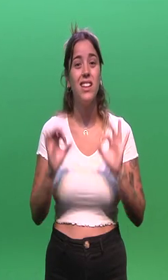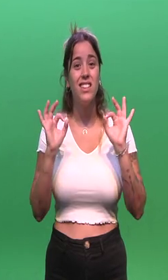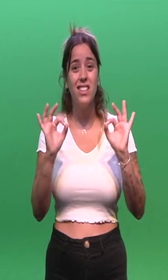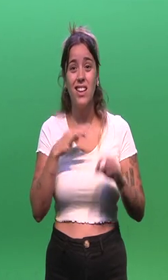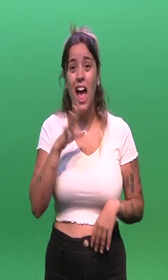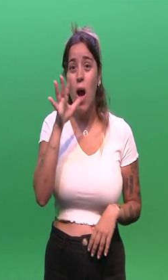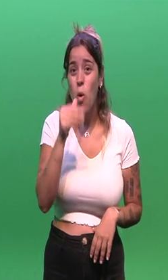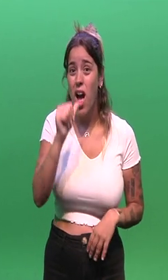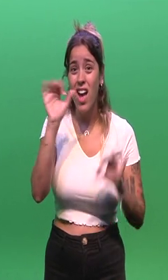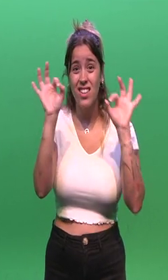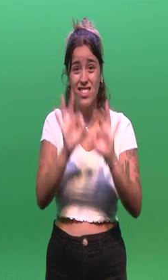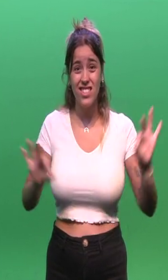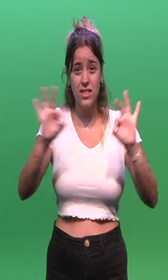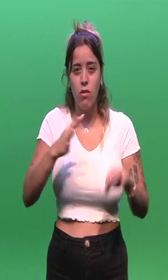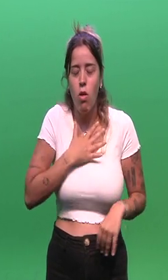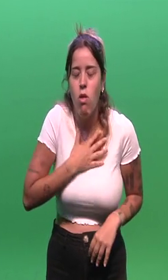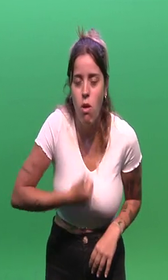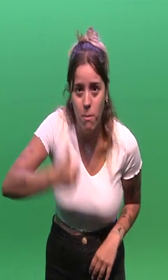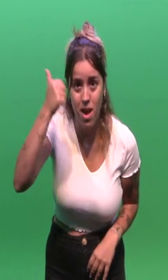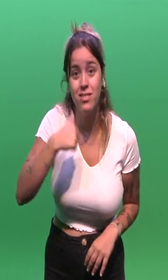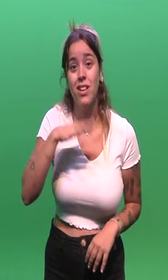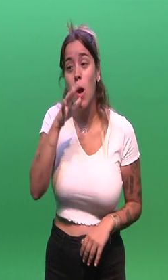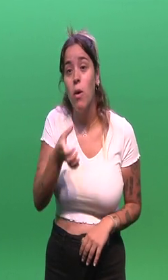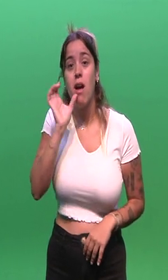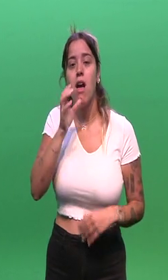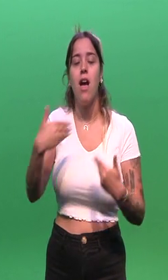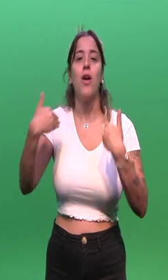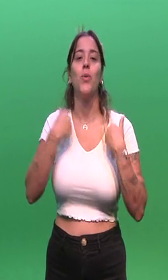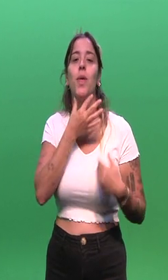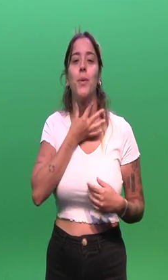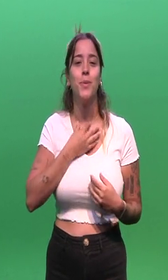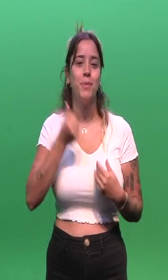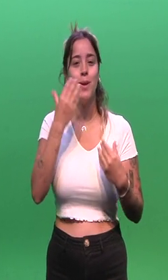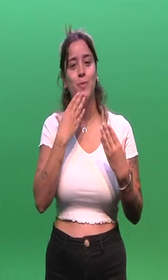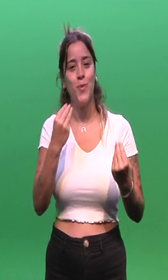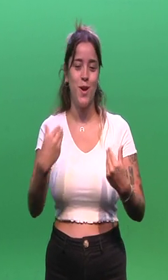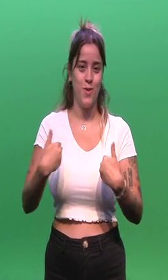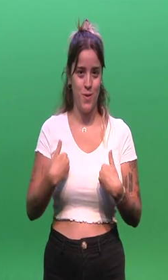Si no bec aigua tinc més tos, si bec aigua m'ajuda a suavitzar el coll, el tinc més mullat i això m'ajuda.